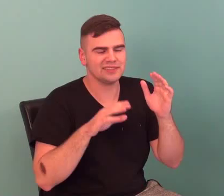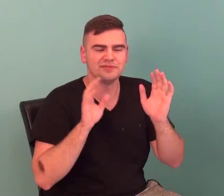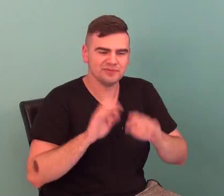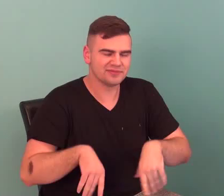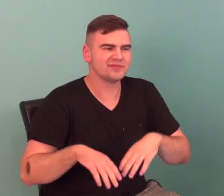Dobra.